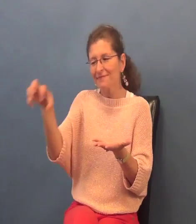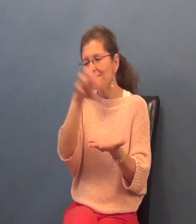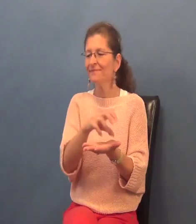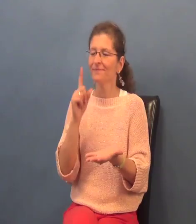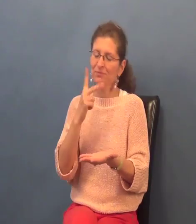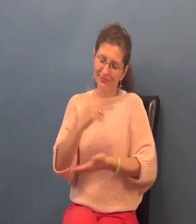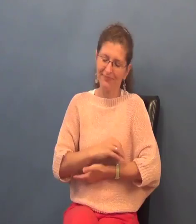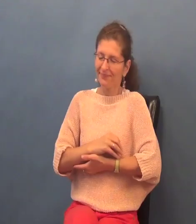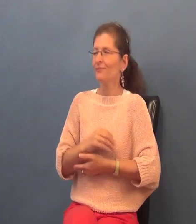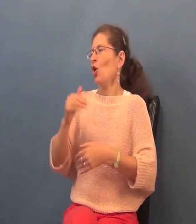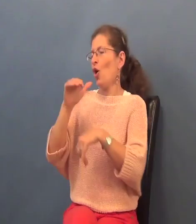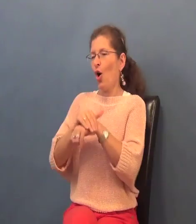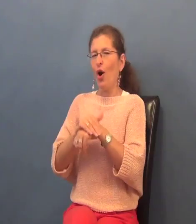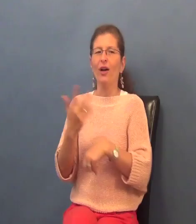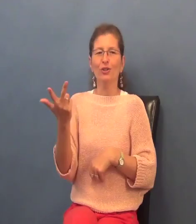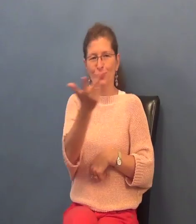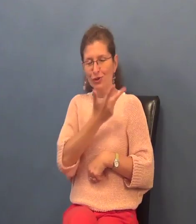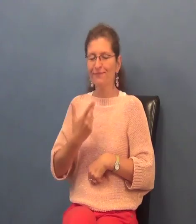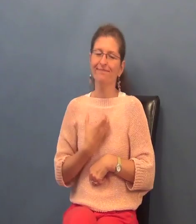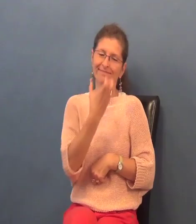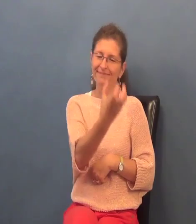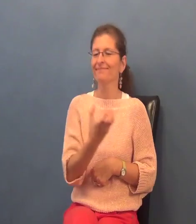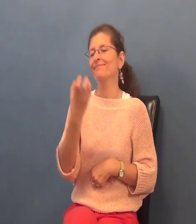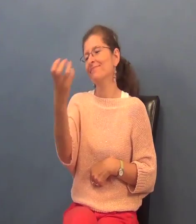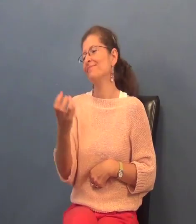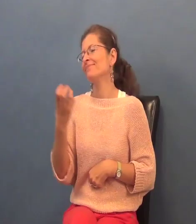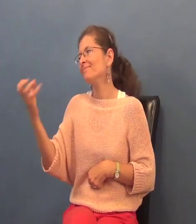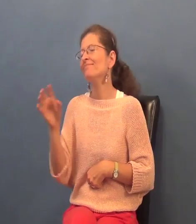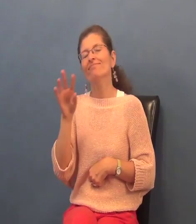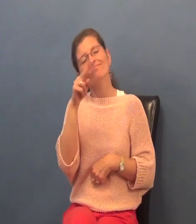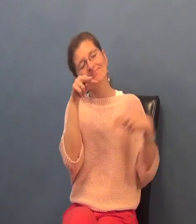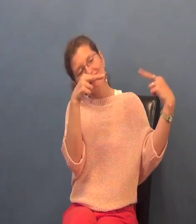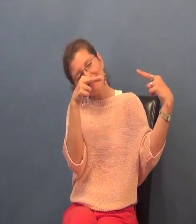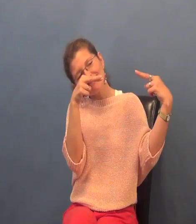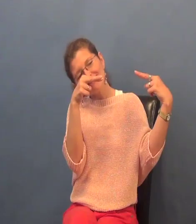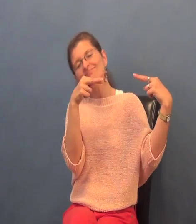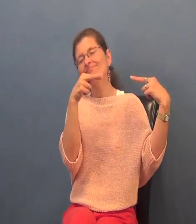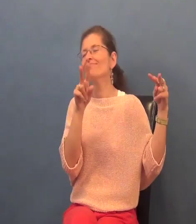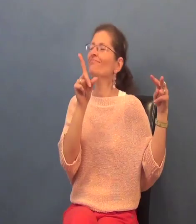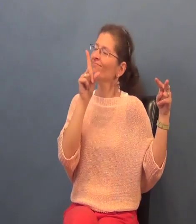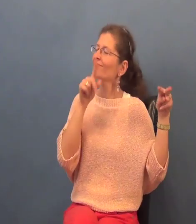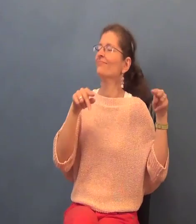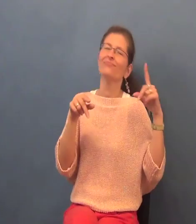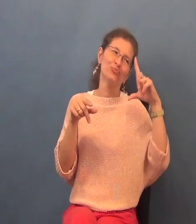Trzech chłopców częstuje się gruszkami. Patrzą na chłopca na rowerze. A ten oddala się oddala.